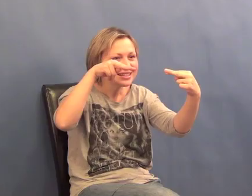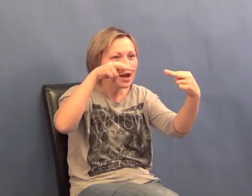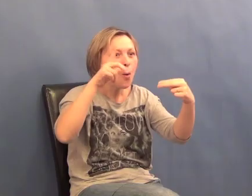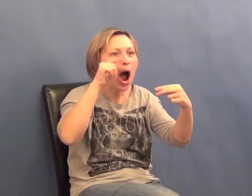Kotowi to się podoba.